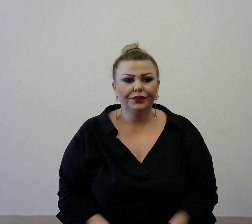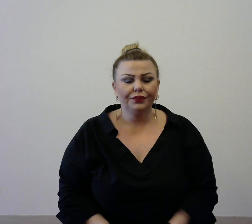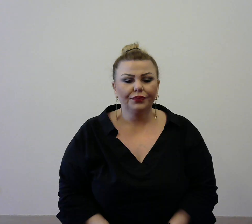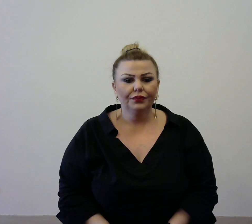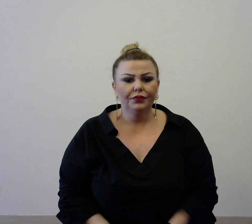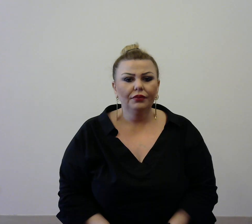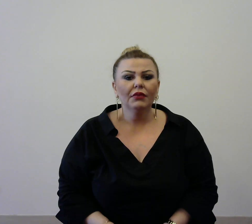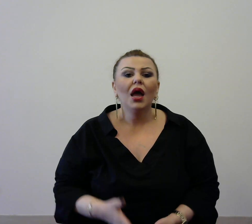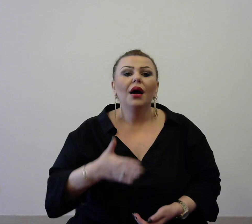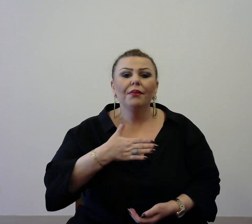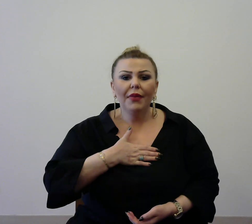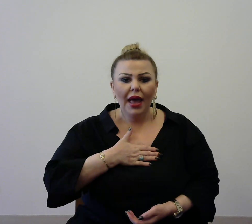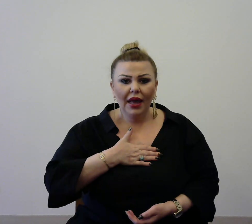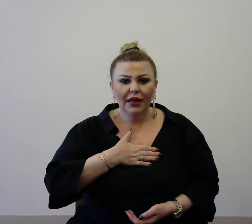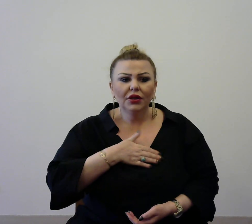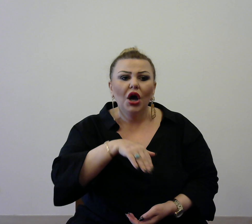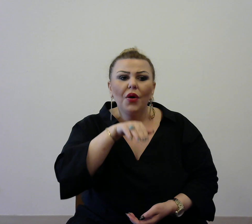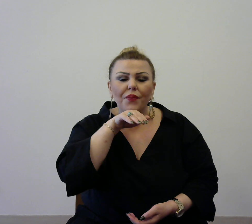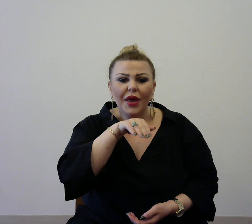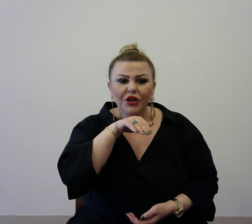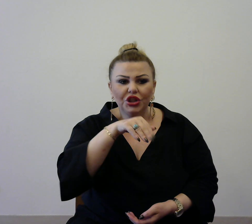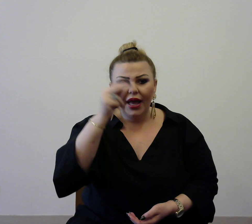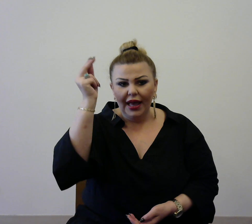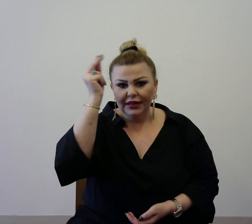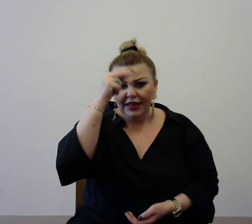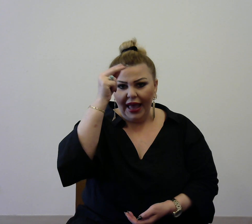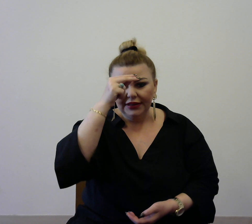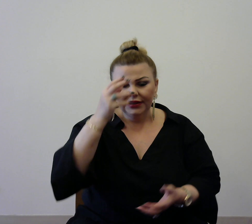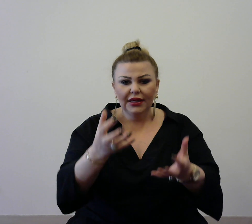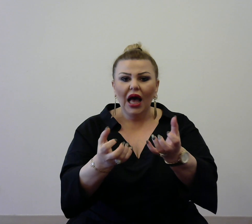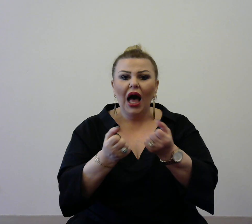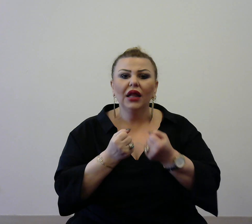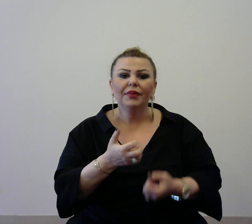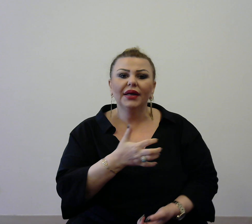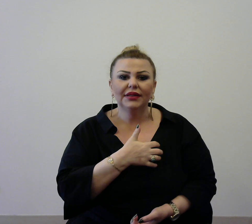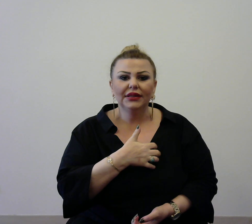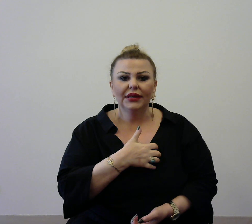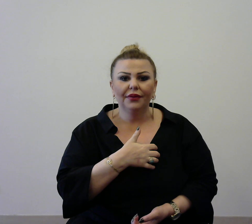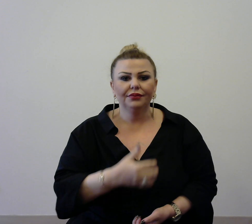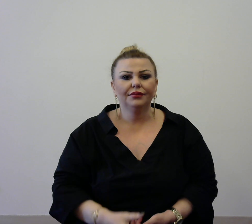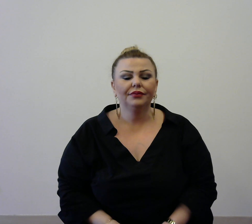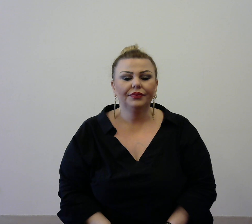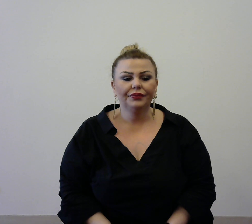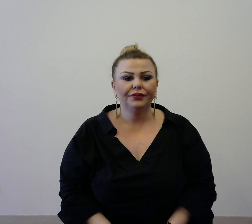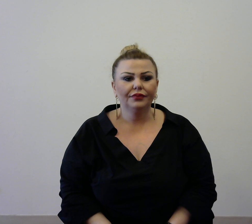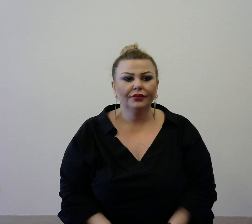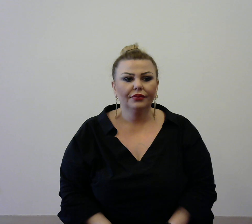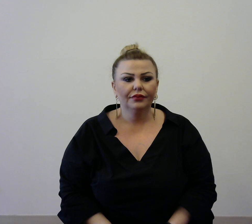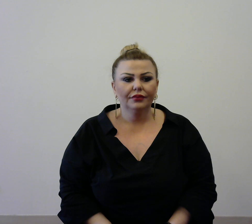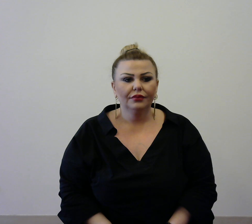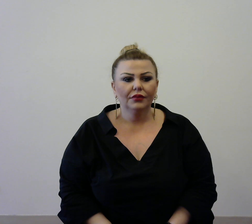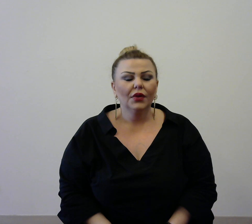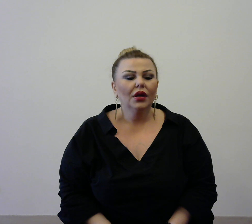Mən peşə təhsili almaq istəyirəm